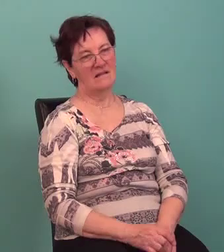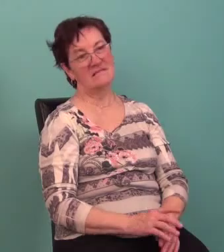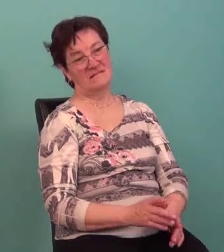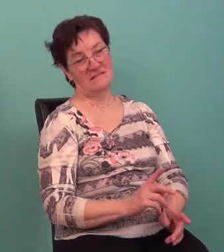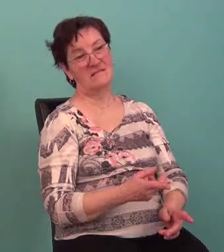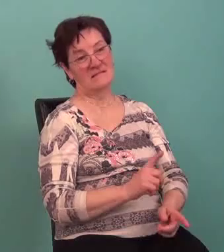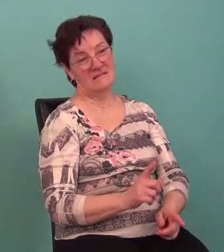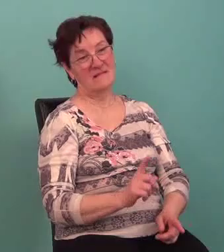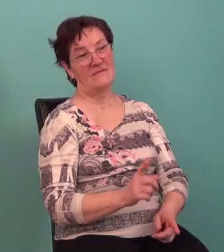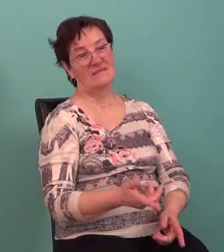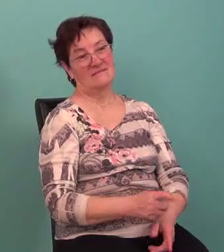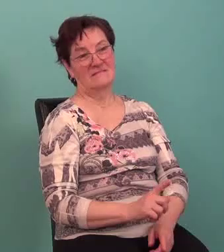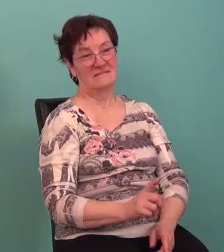Nie wolno. Tego nie wolno.